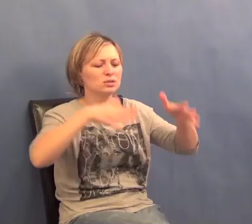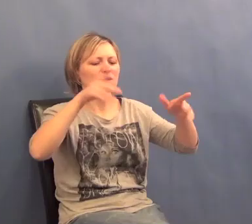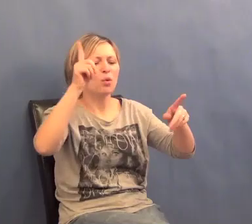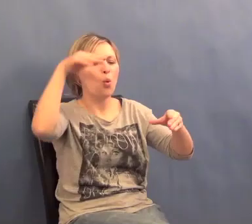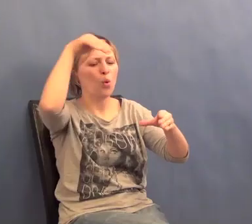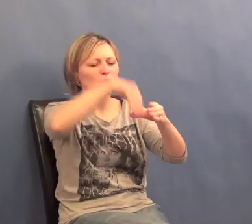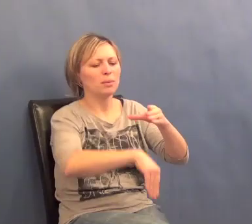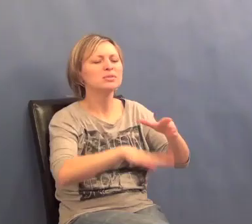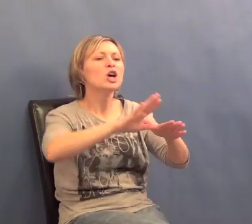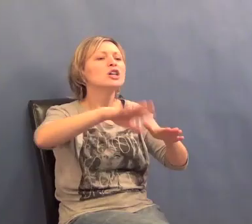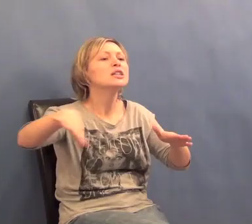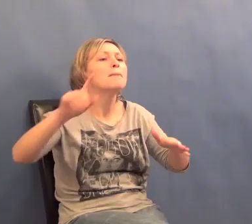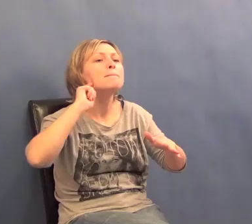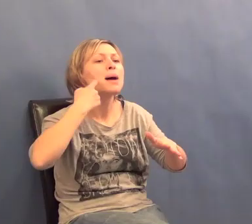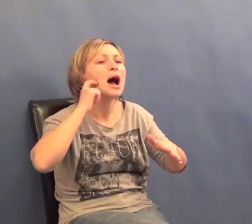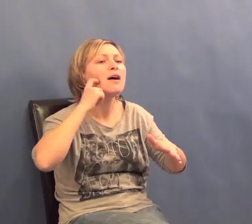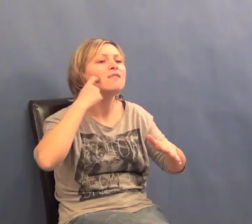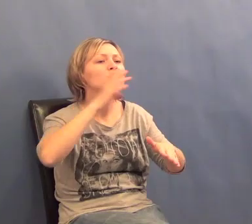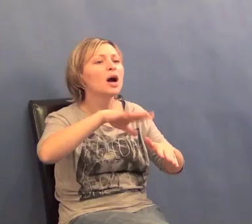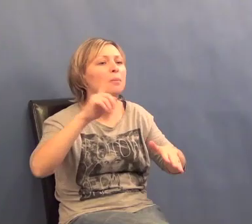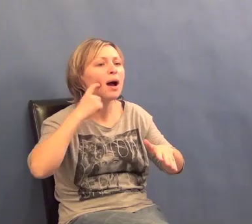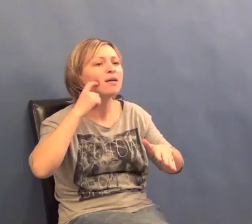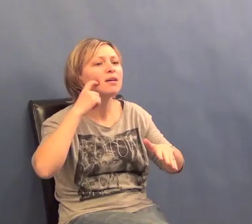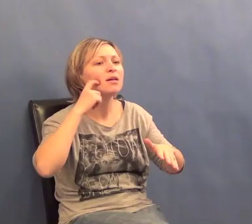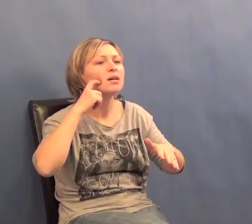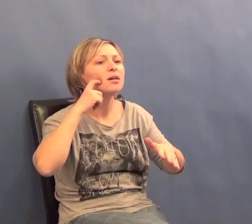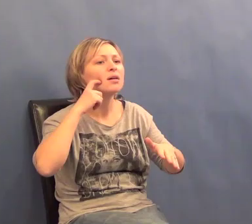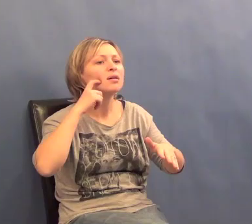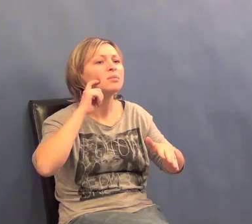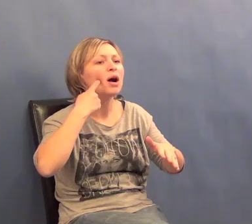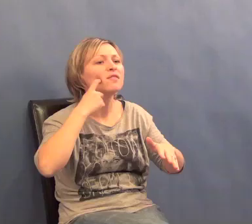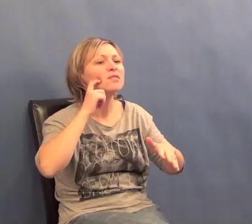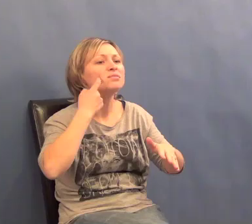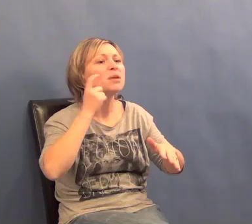Uwaga na bawiące się dzieci, żeby się nie utopiły.